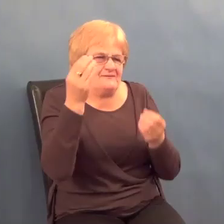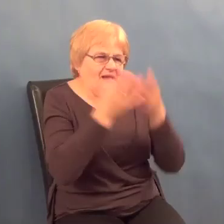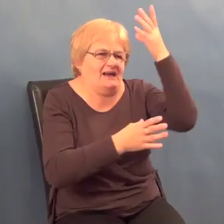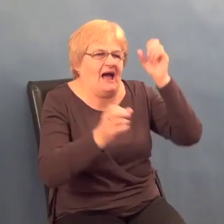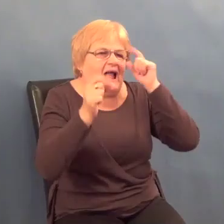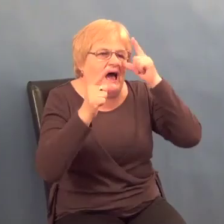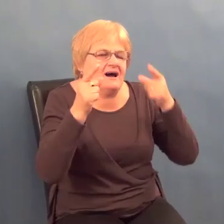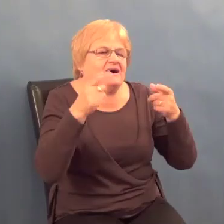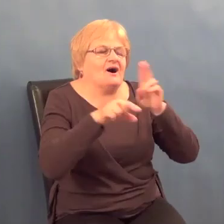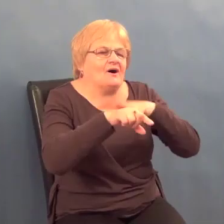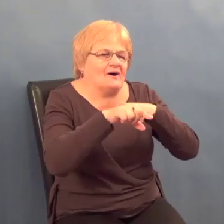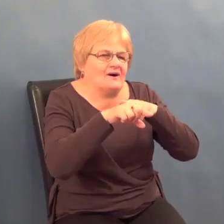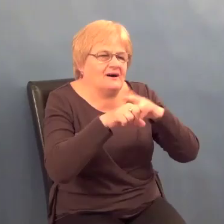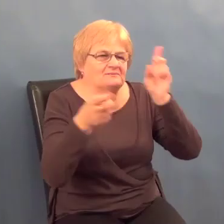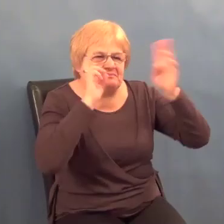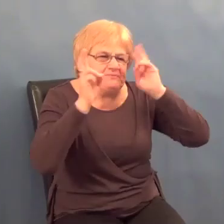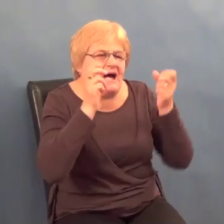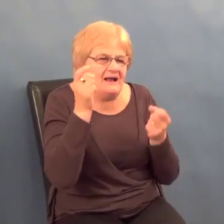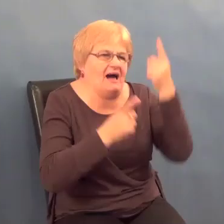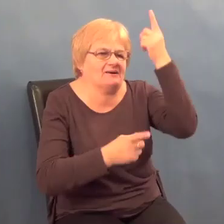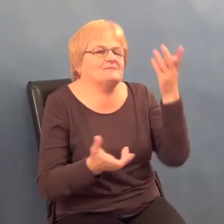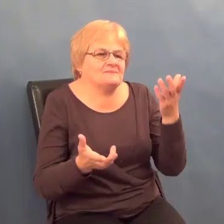Nastaje poranek, zegar dzwoni rano.